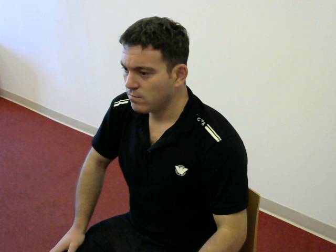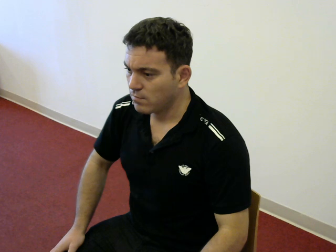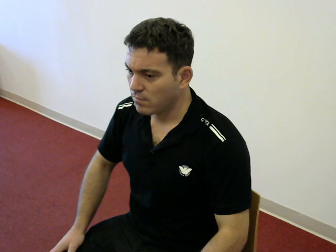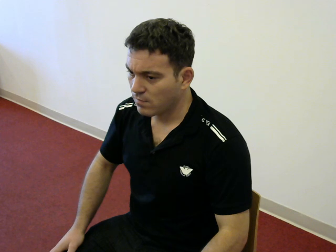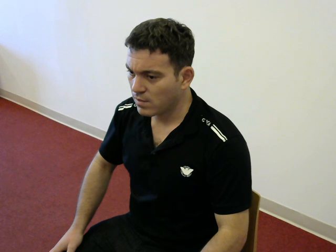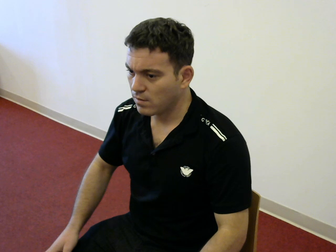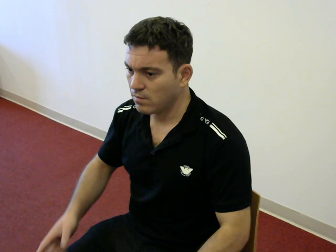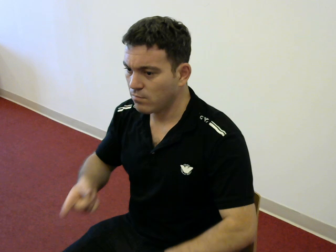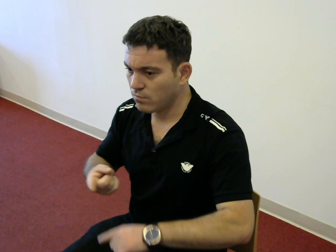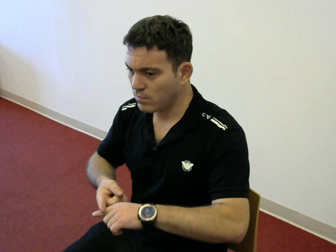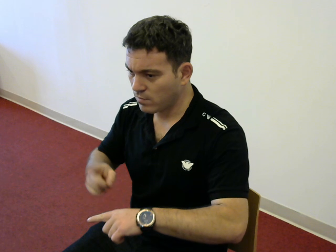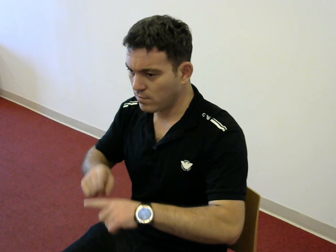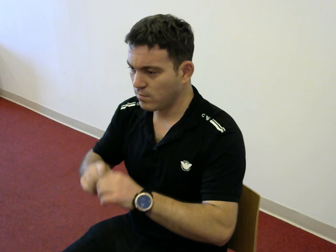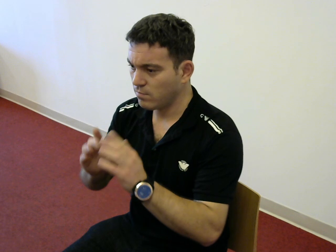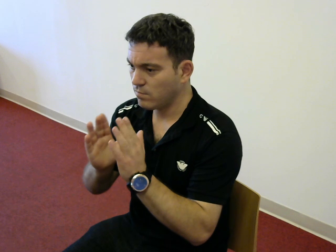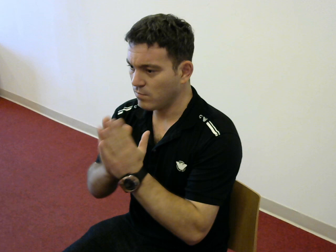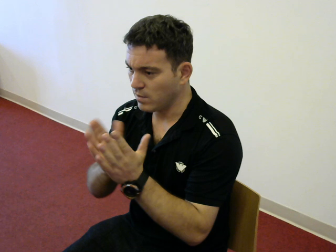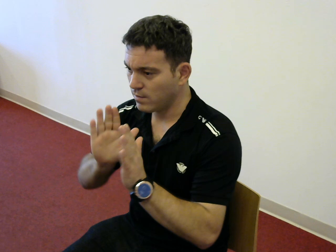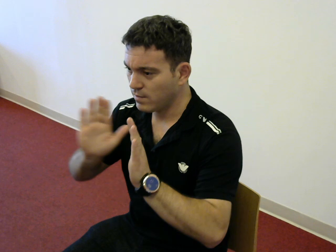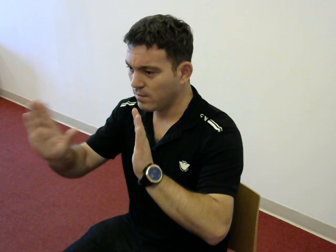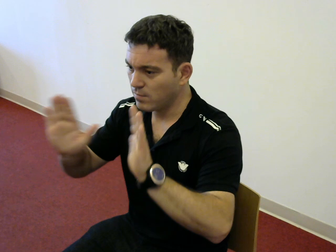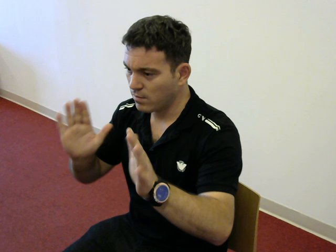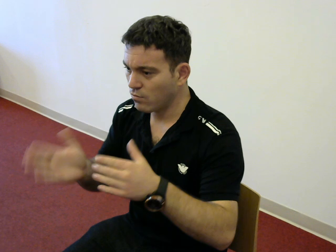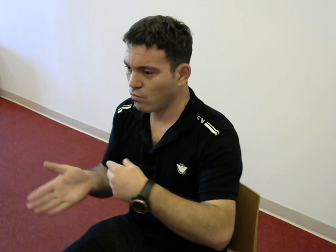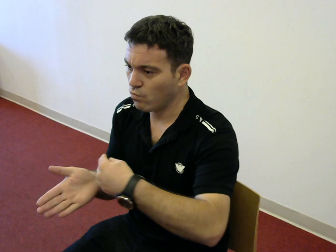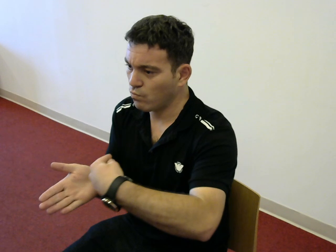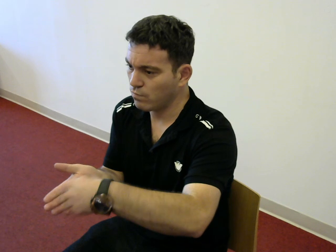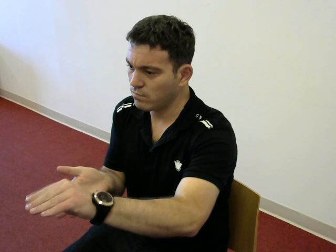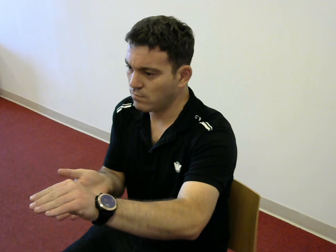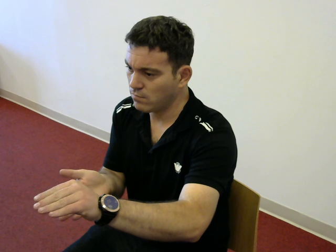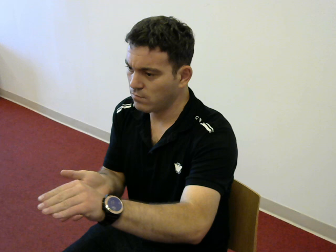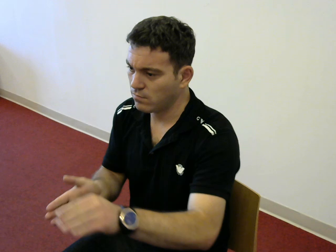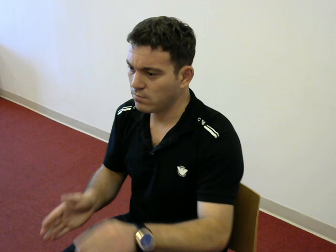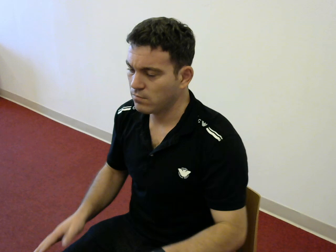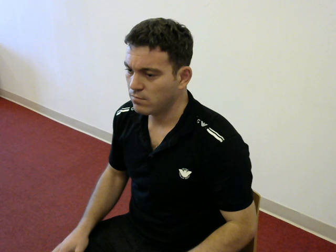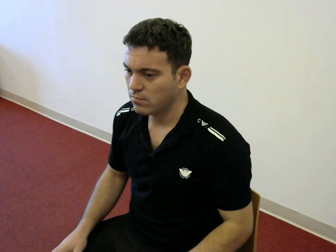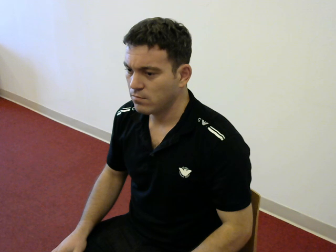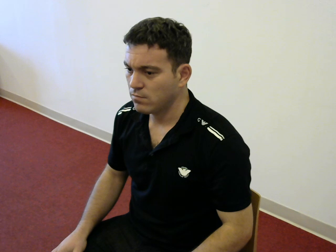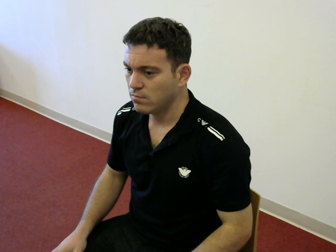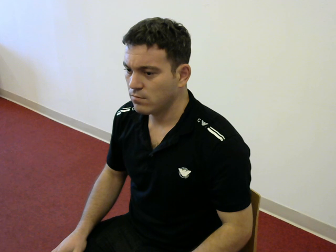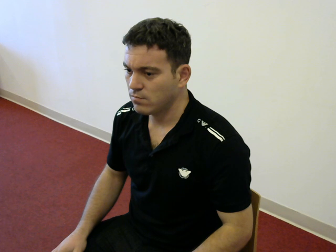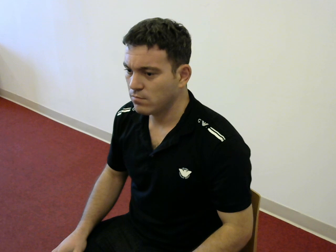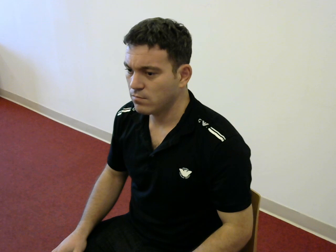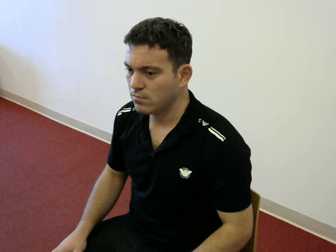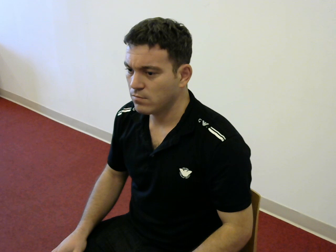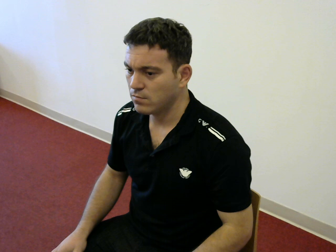Bu kitabları sərgidən almışam